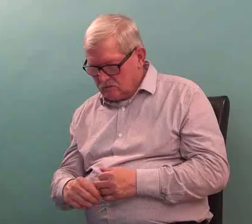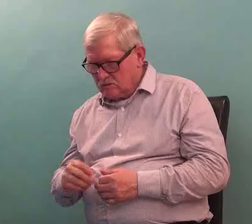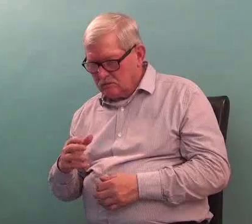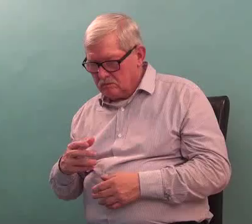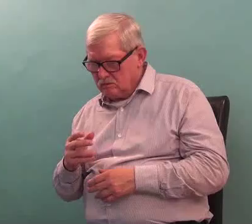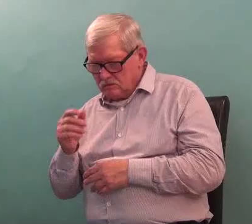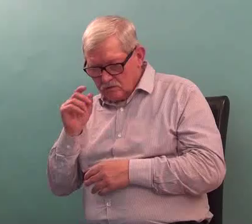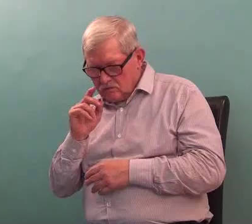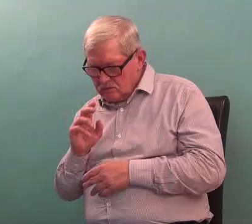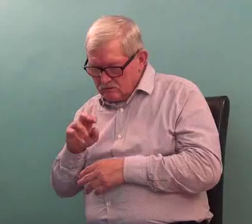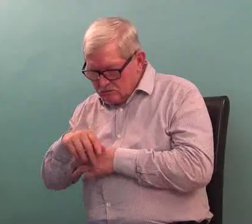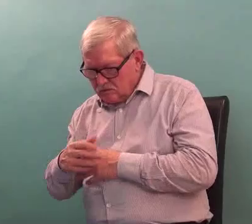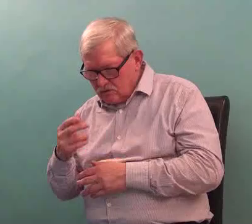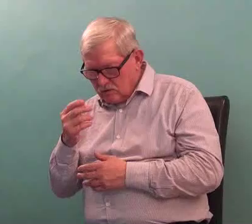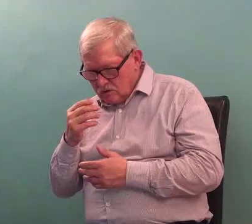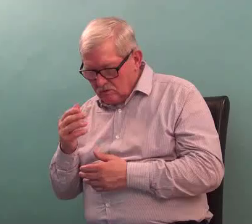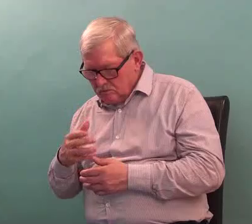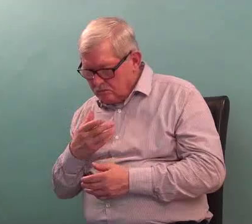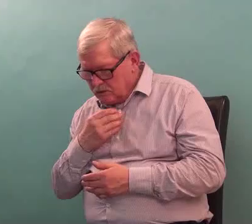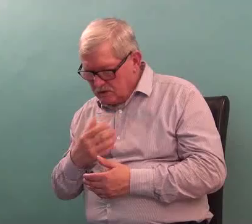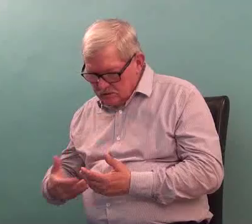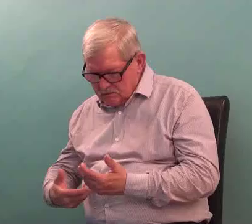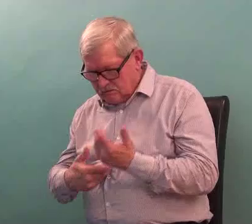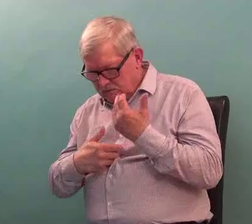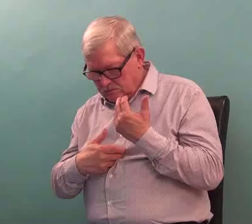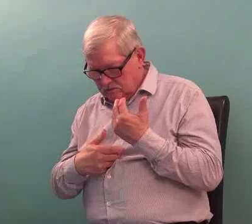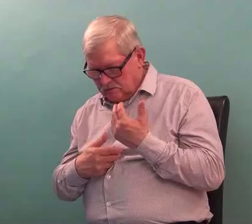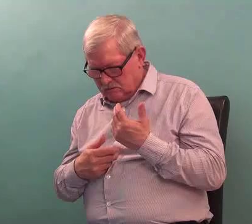Chłopiec wychodzi i bierze psa na ręce.